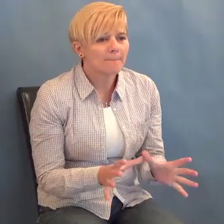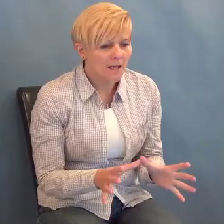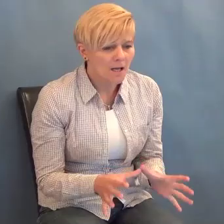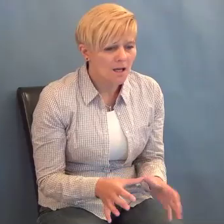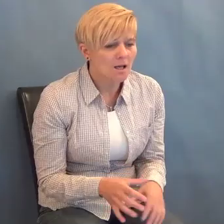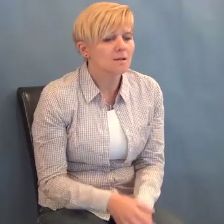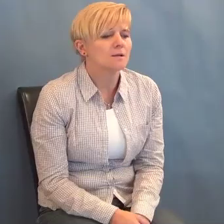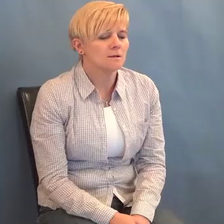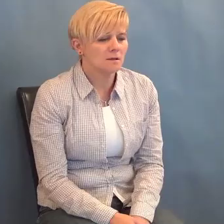Pub?